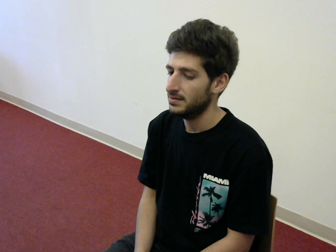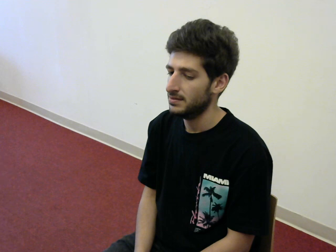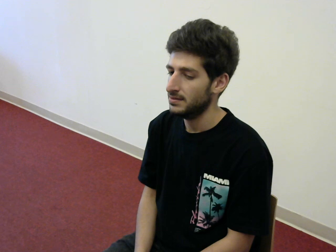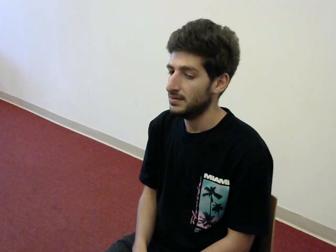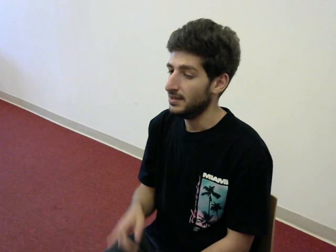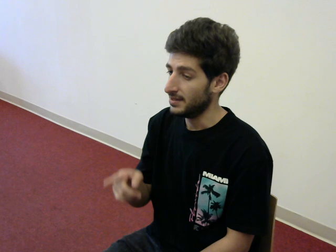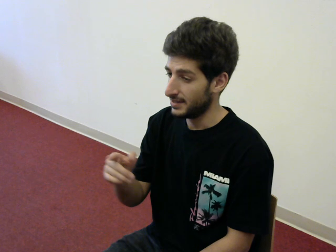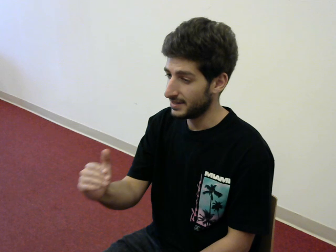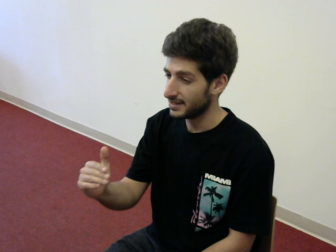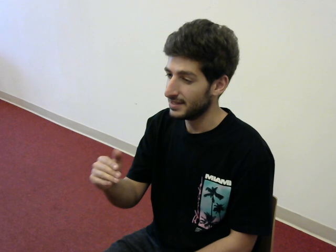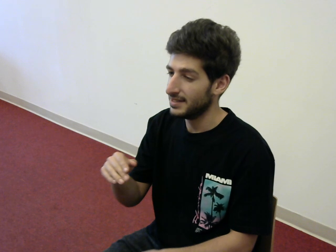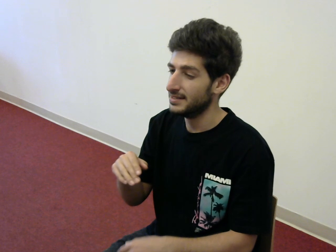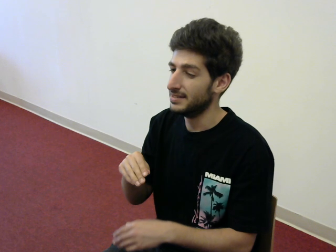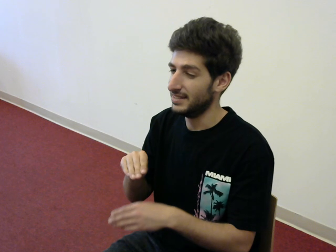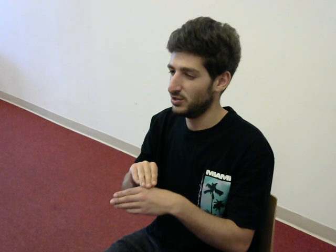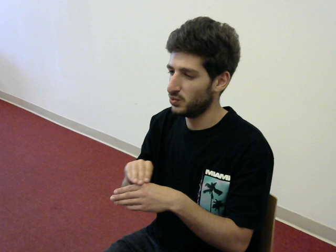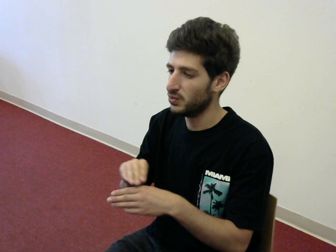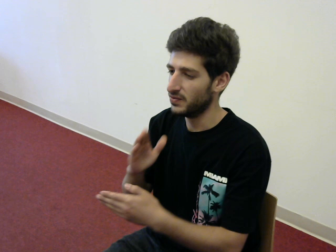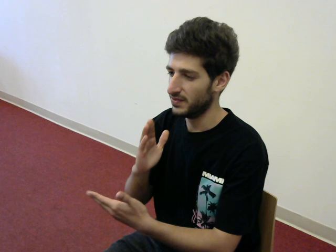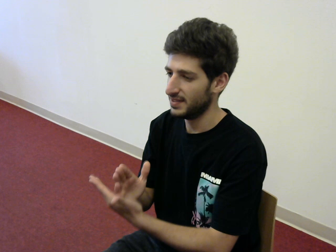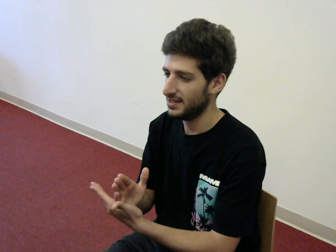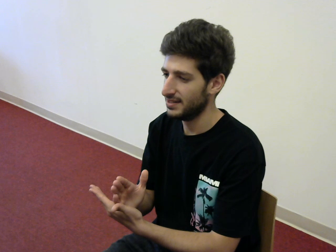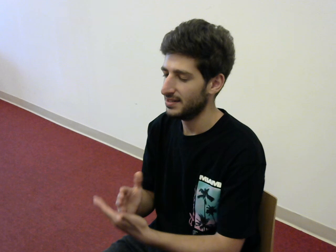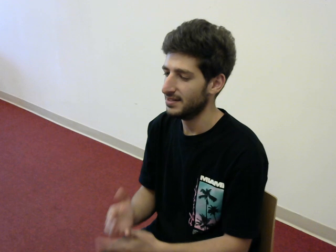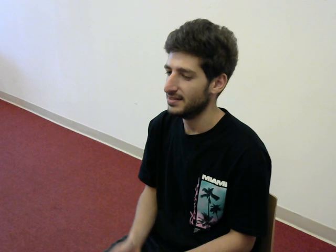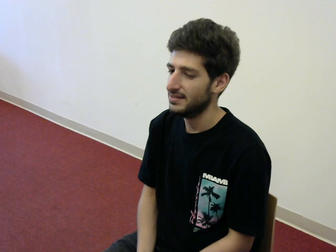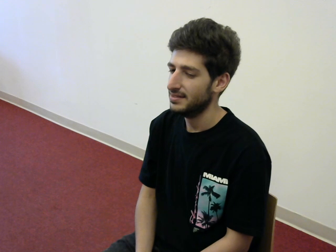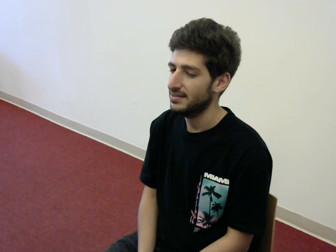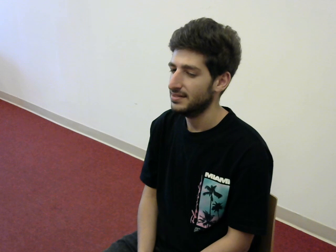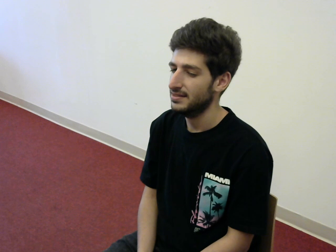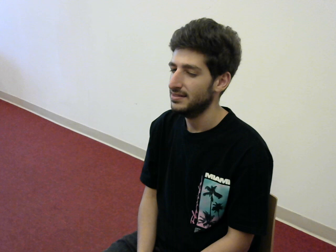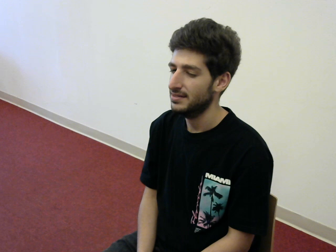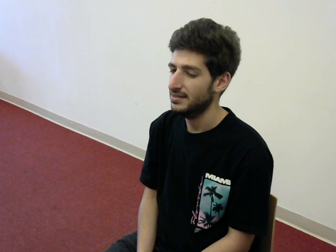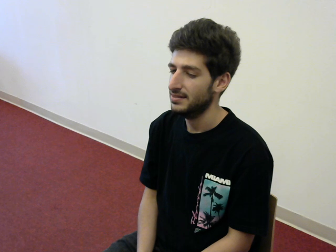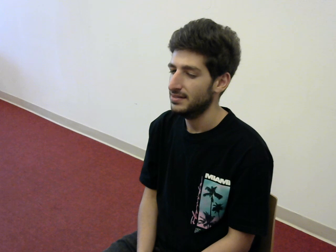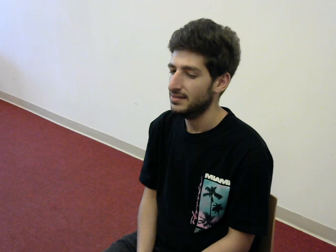Sizdə yod varmı?